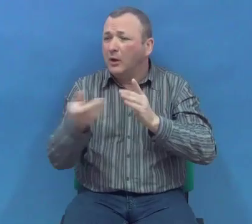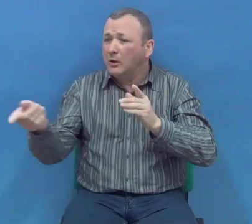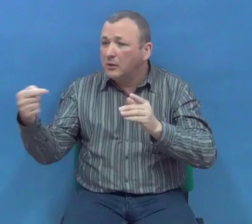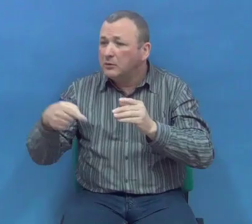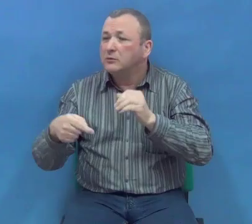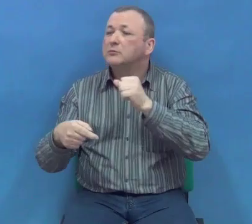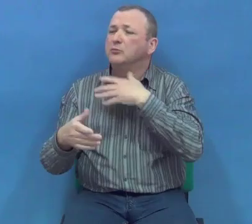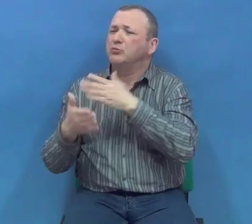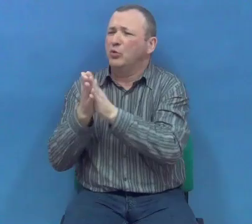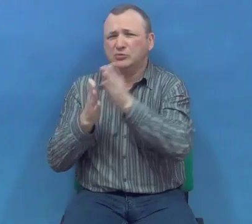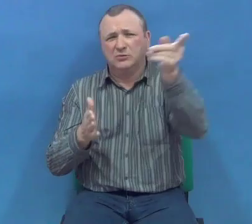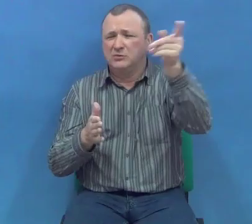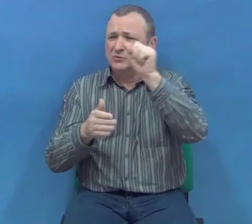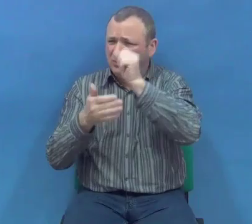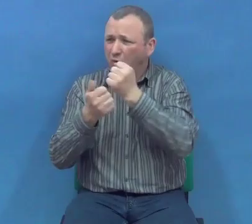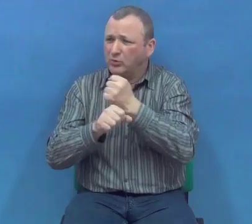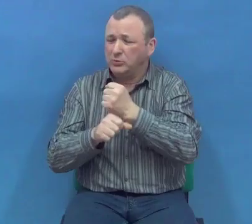Przyszedł Charlie, a babcia poprosiła go, żeby naprawił szybę.